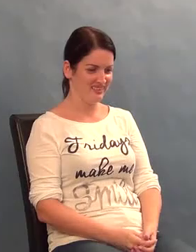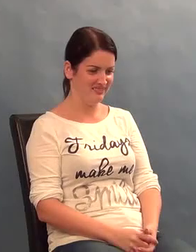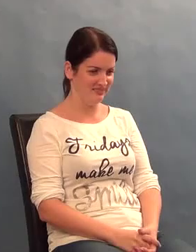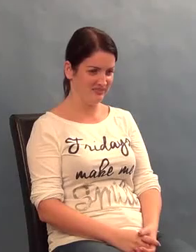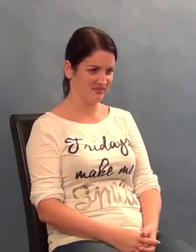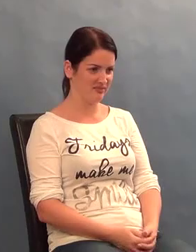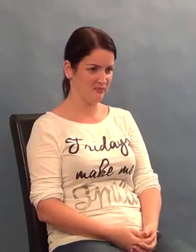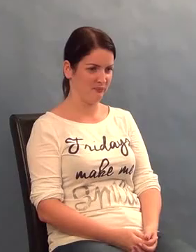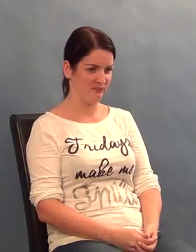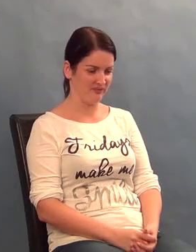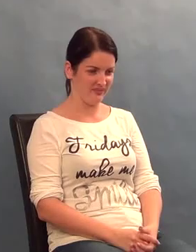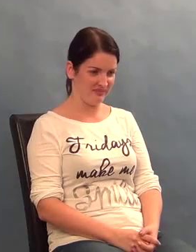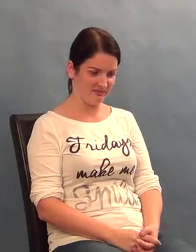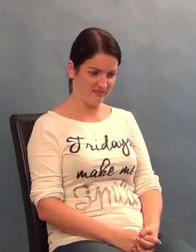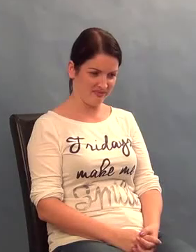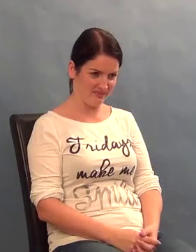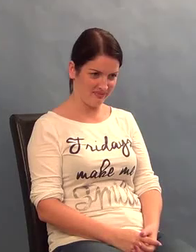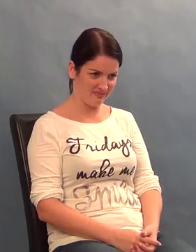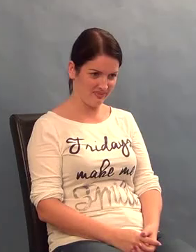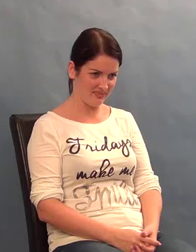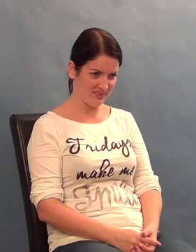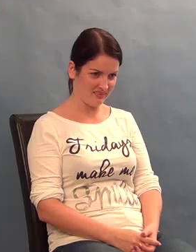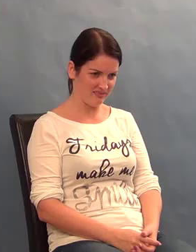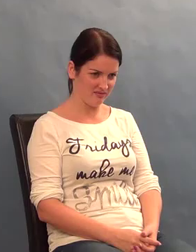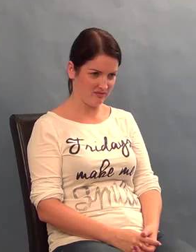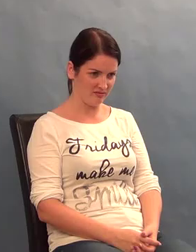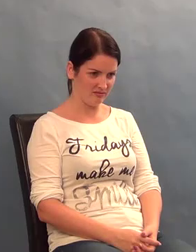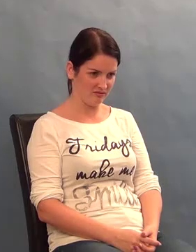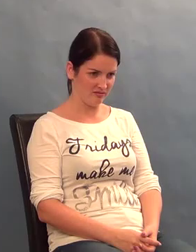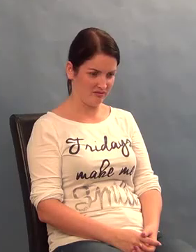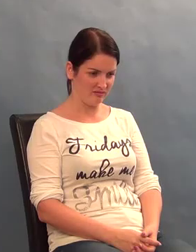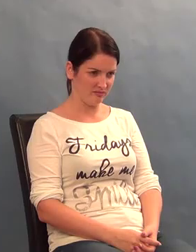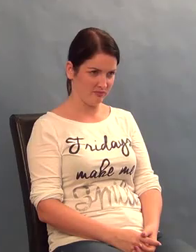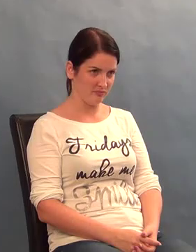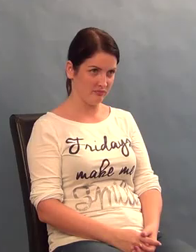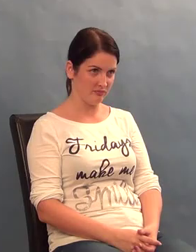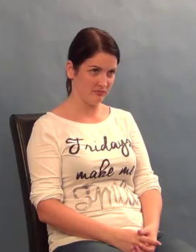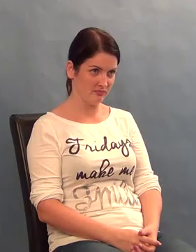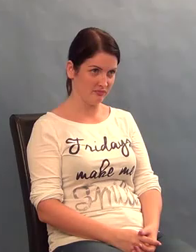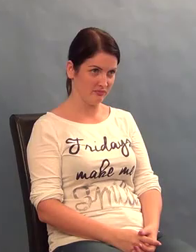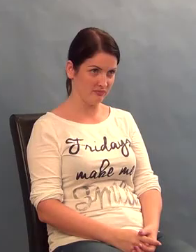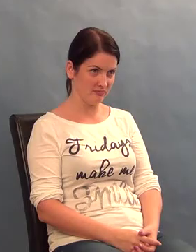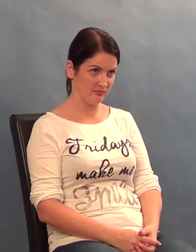Grot strzały ma taką przyssawkę, taką samą, jaką przykleja się do okna.